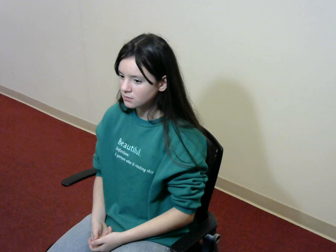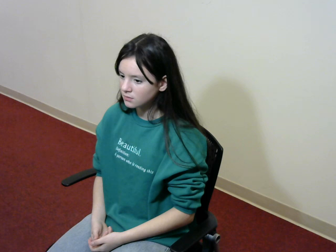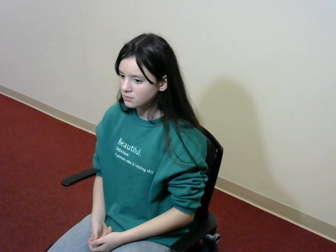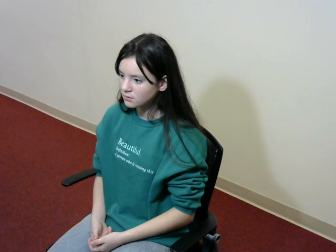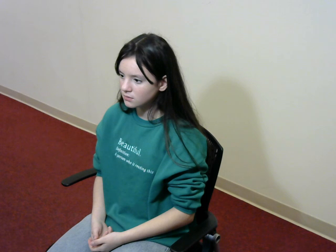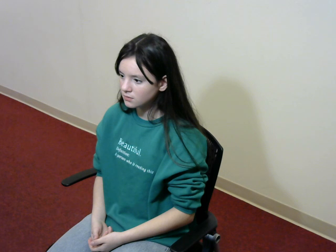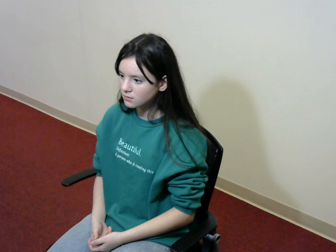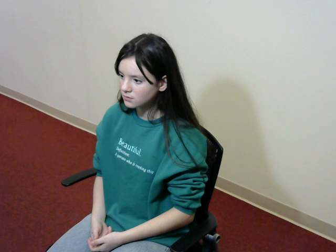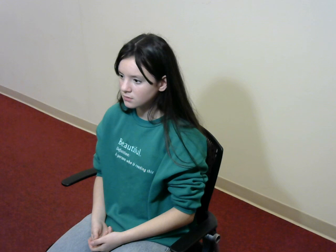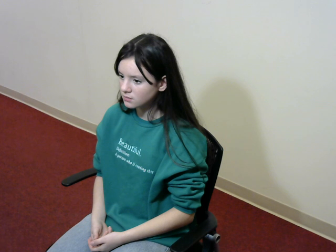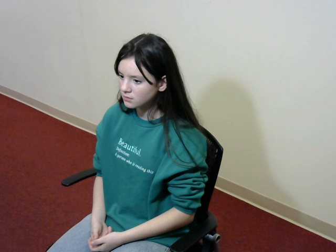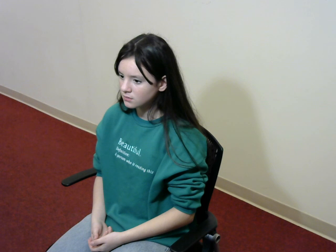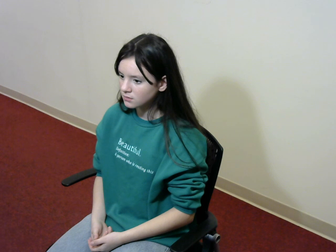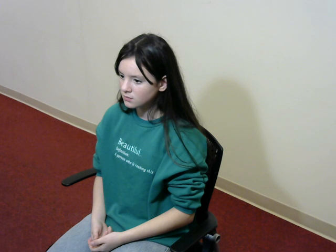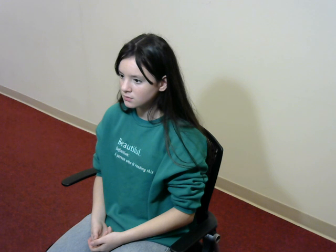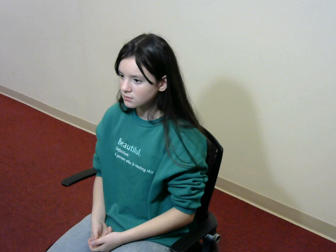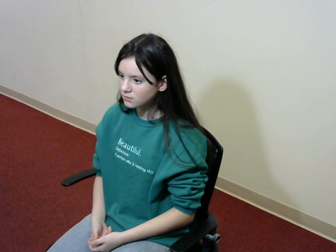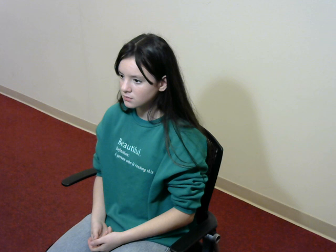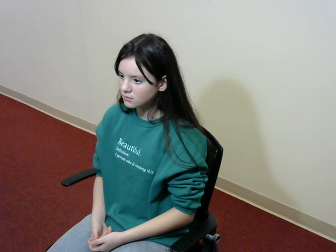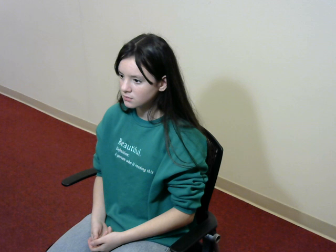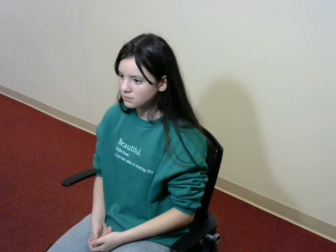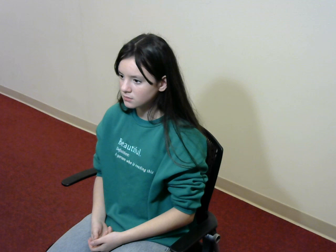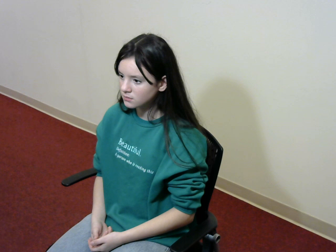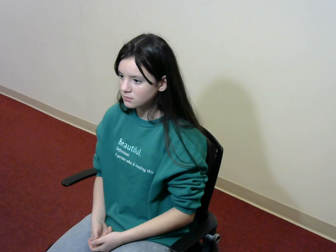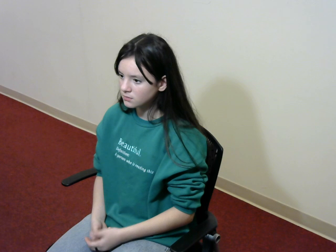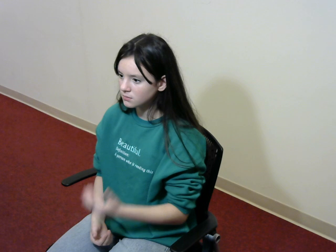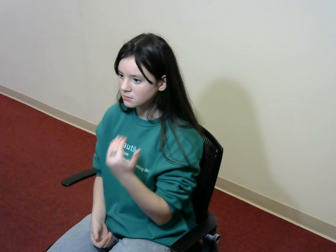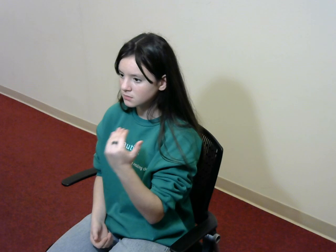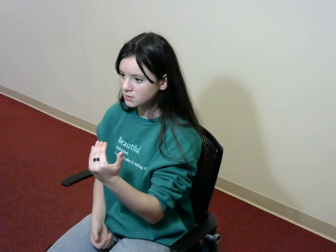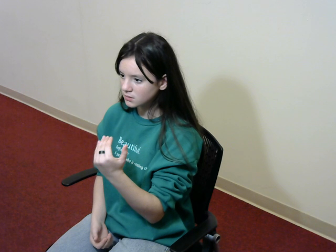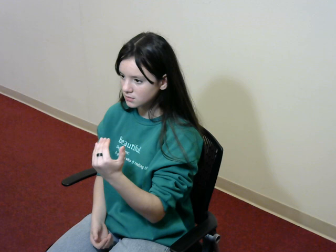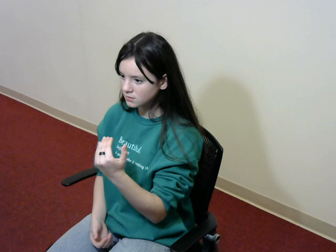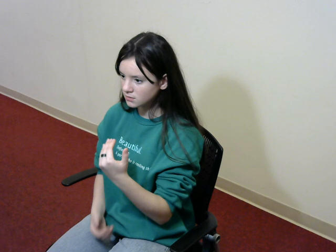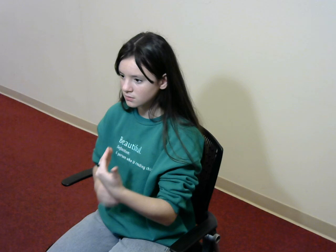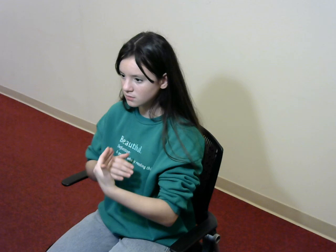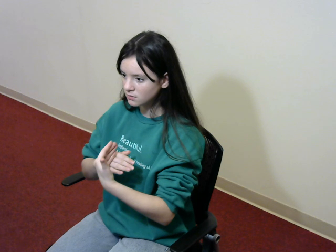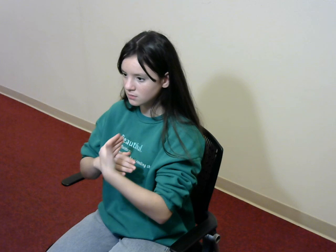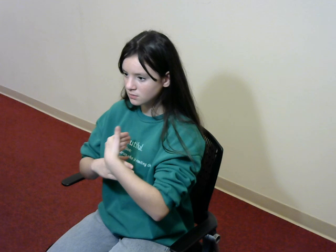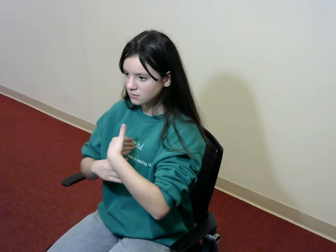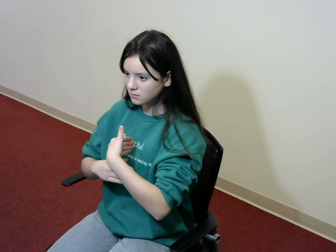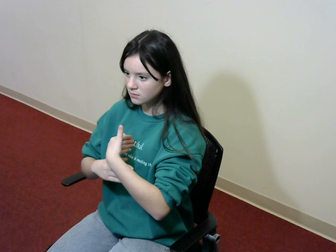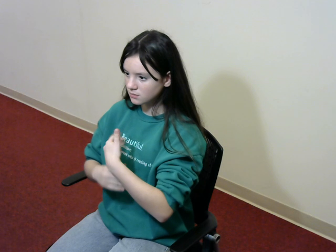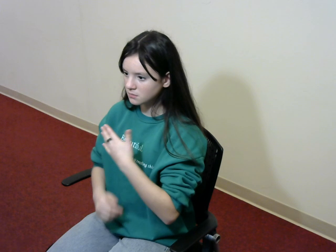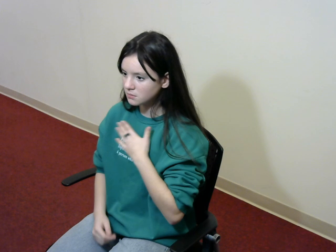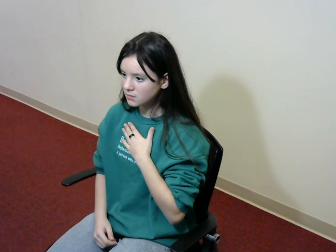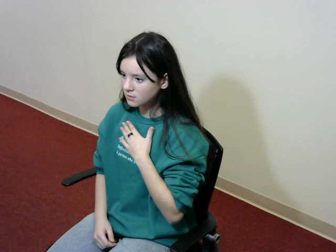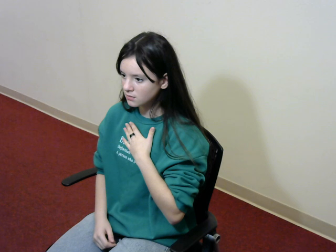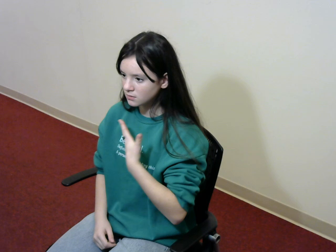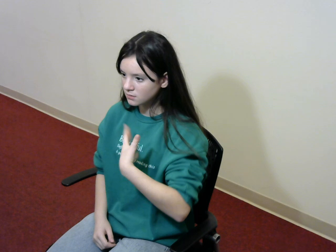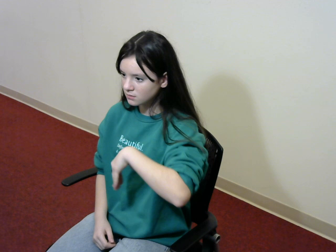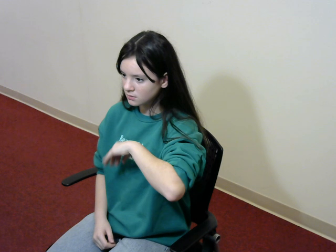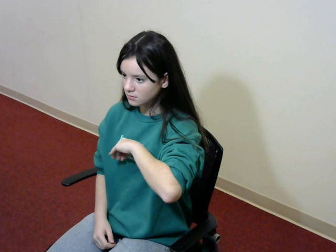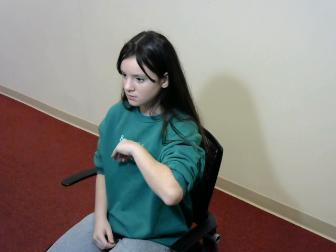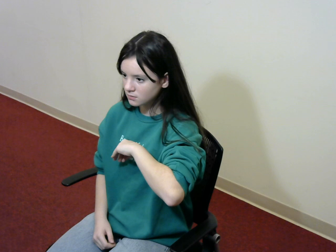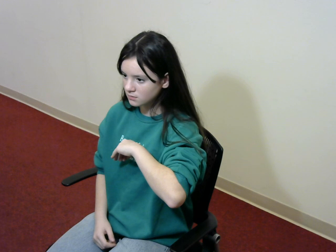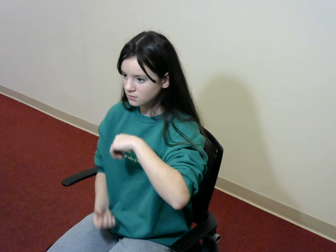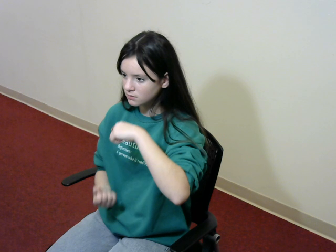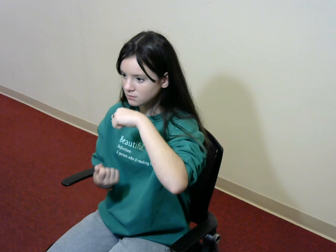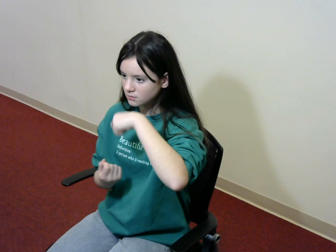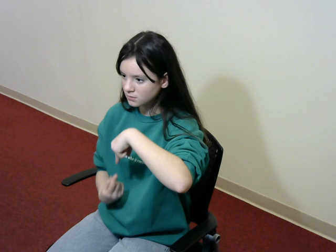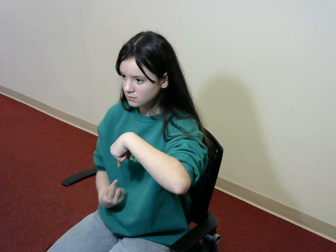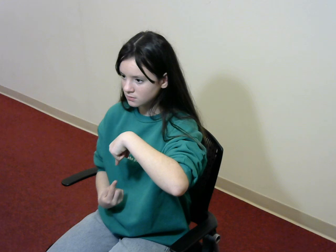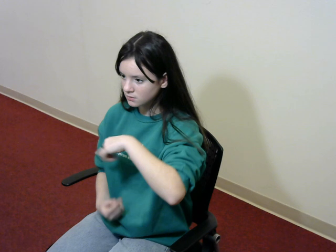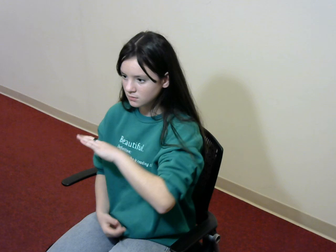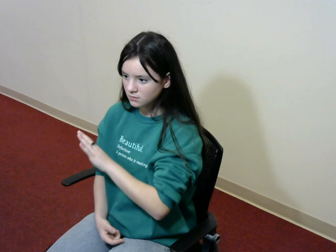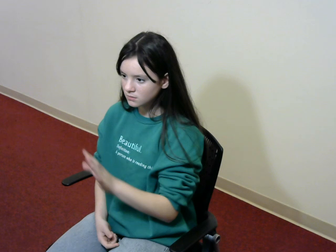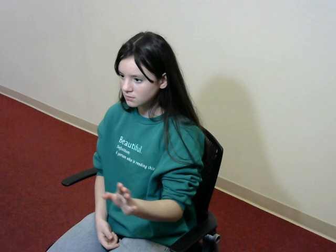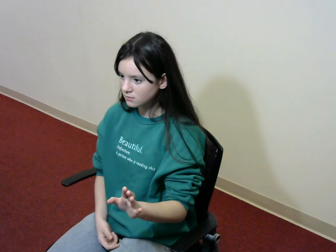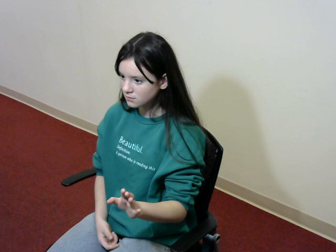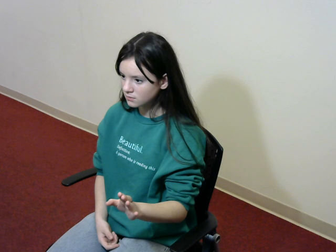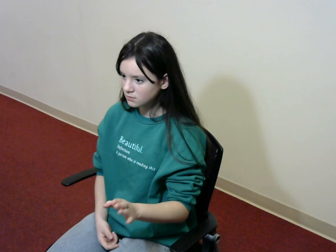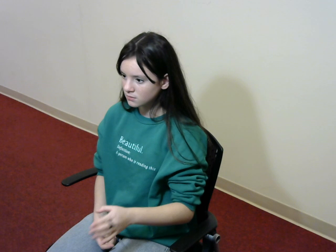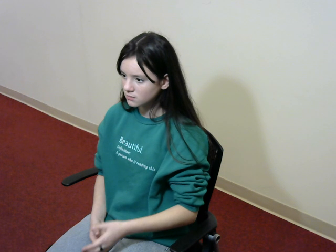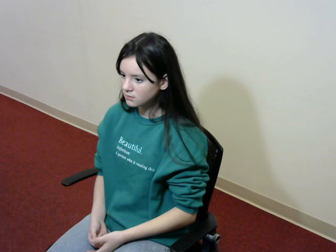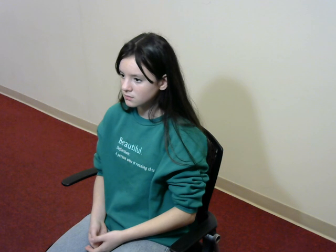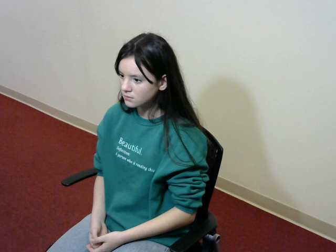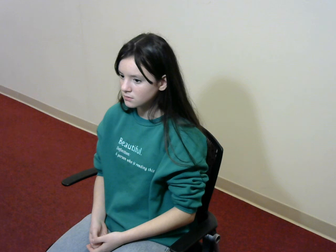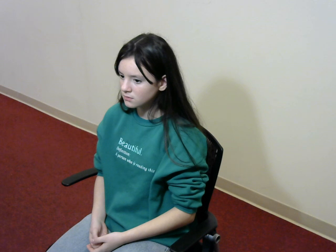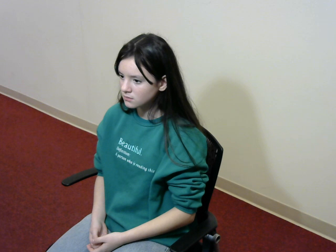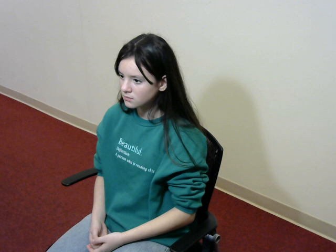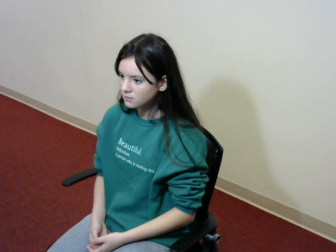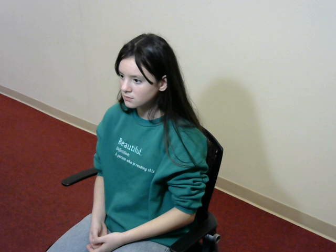Sizin müraciətiniz bizə uyğun deyildir